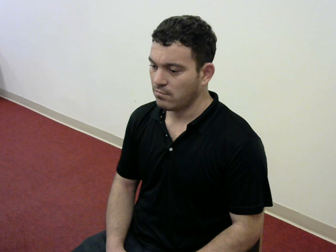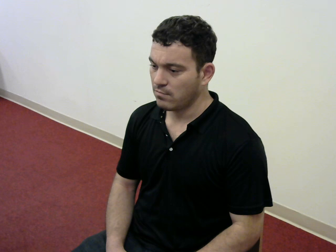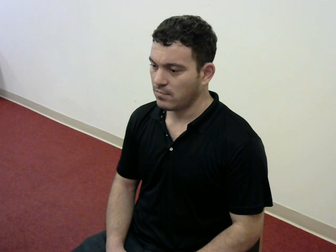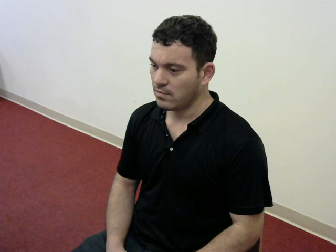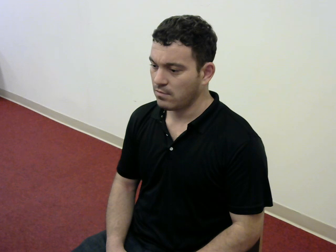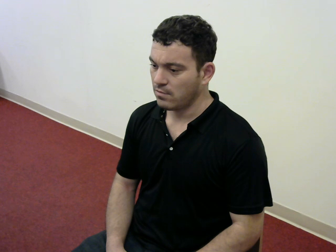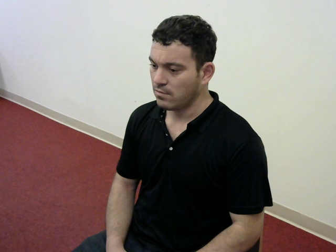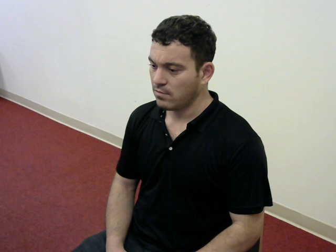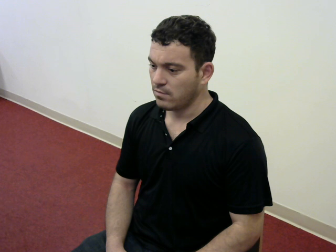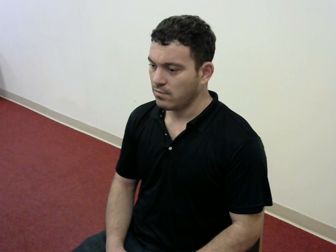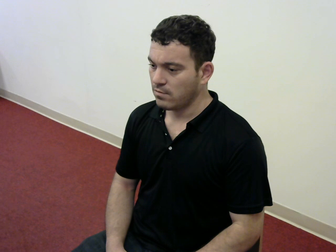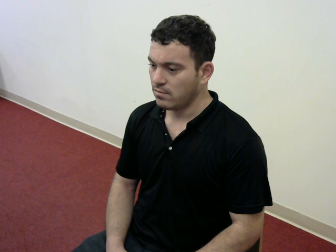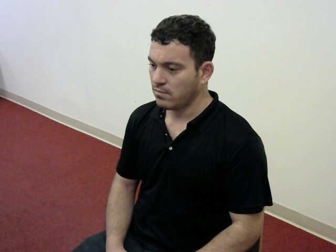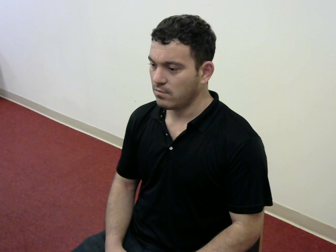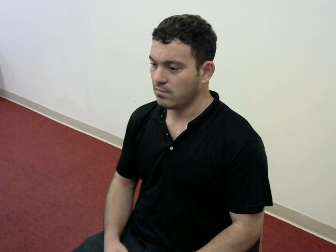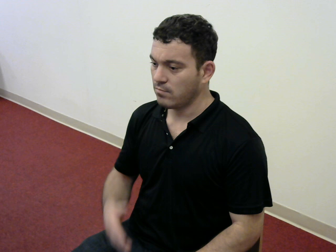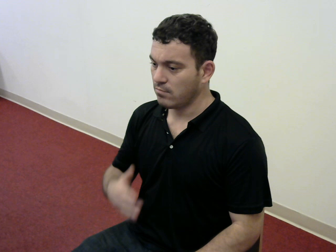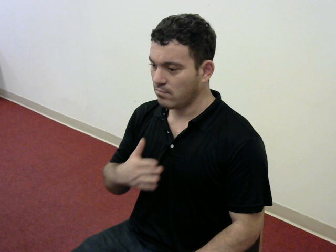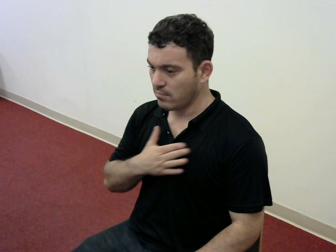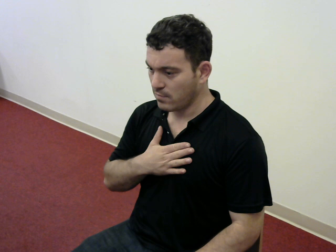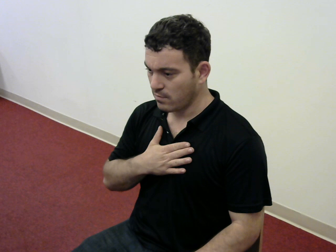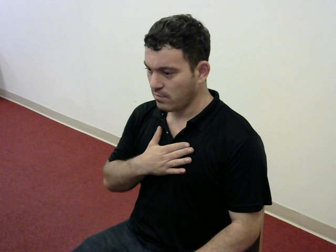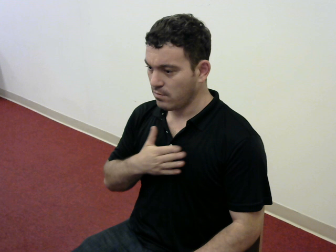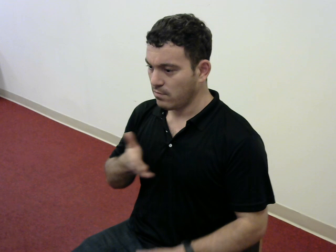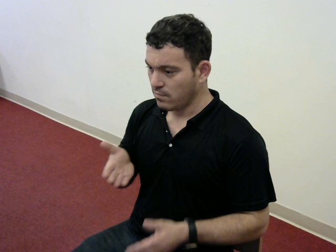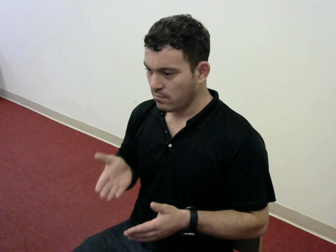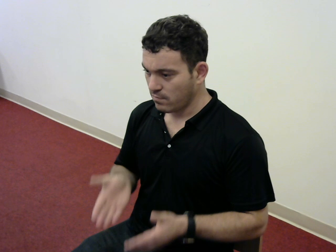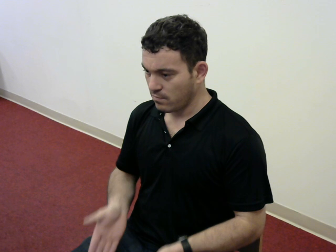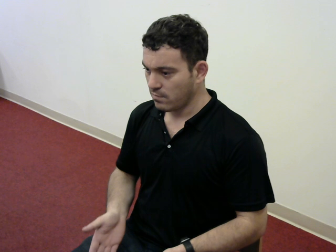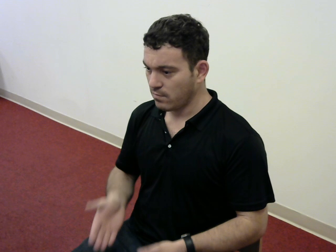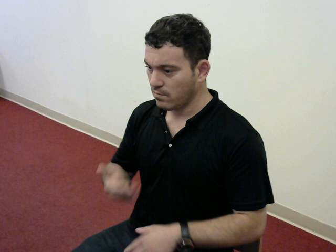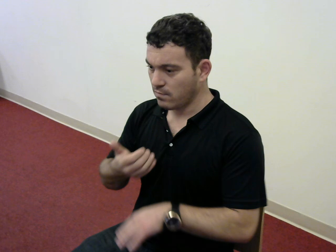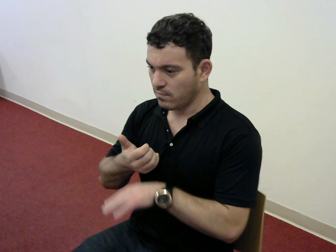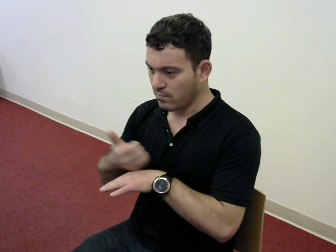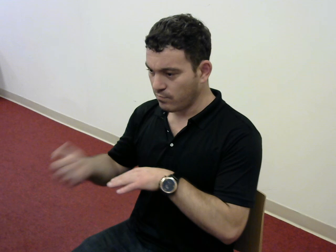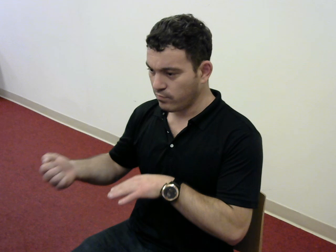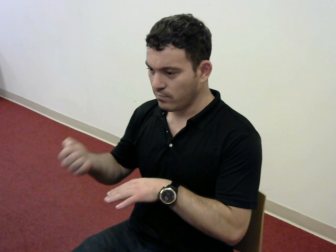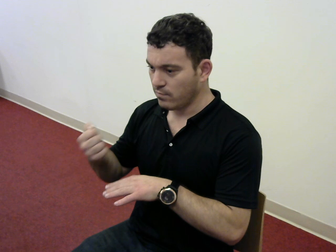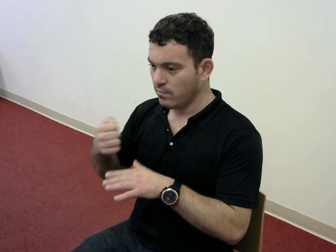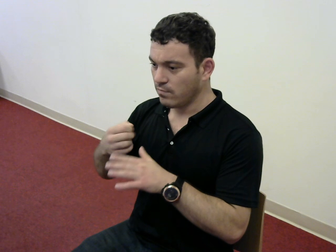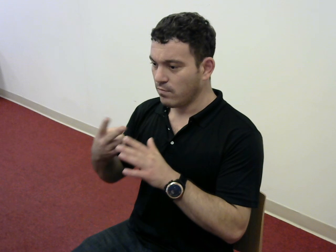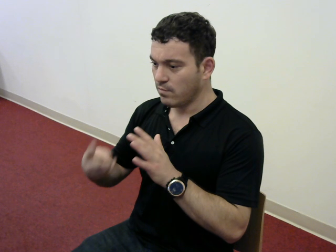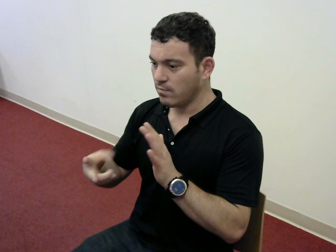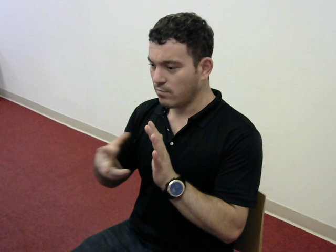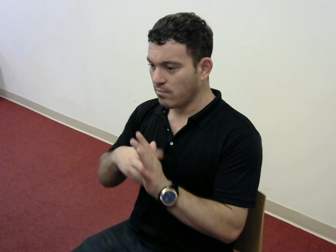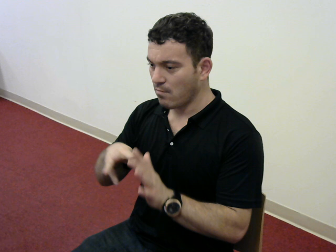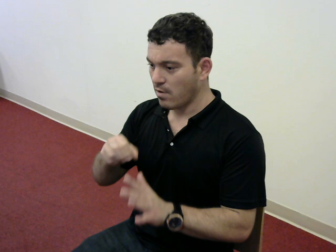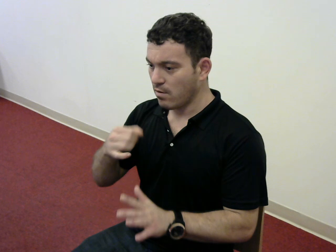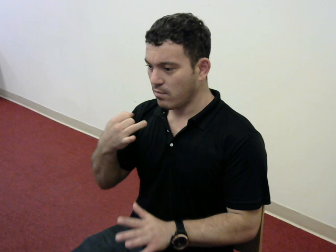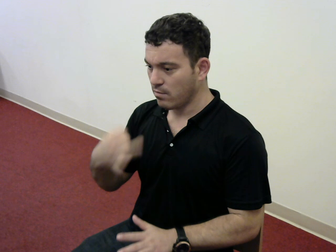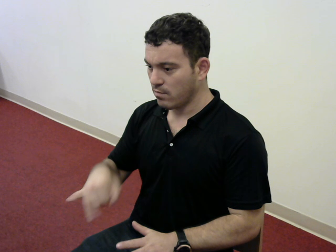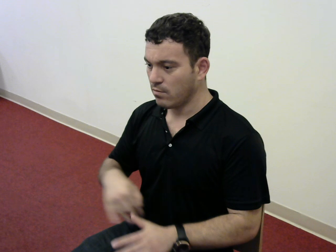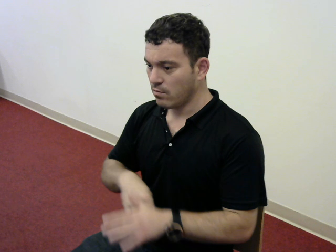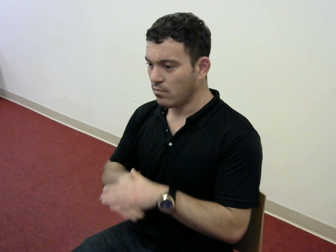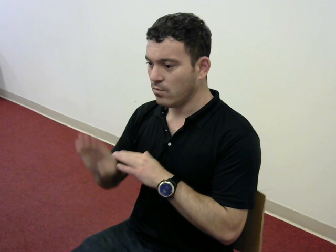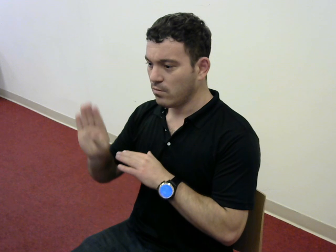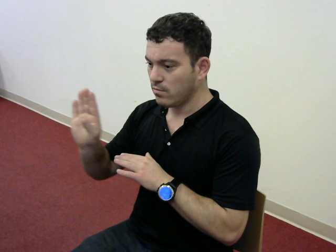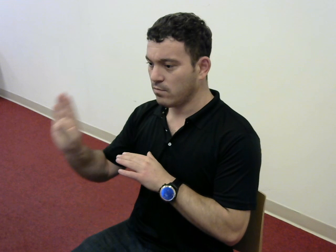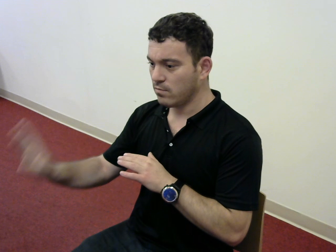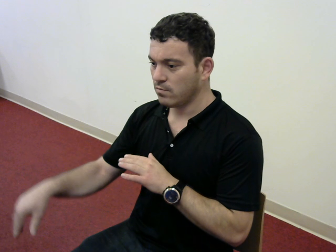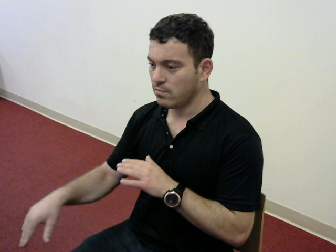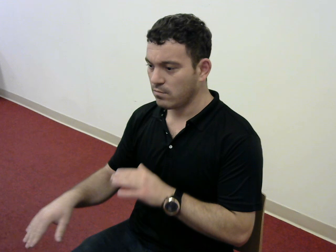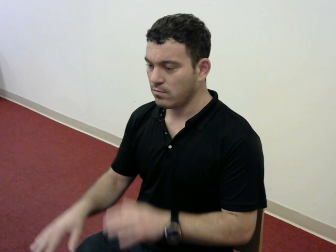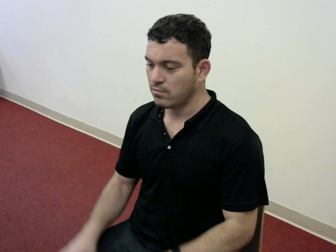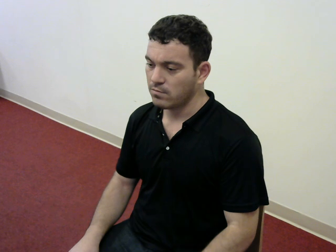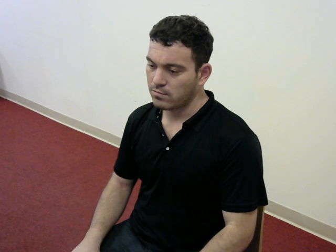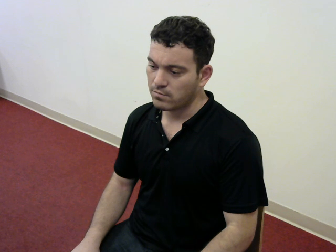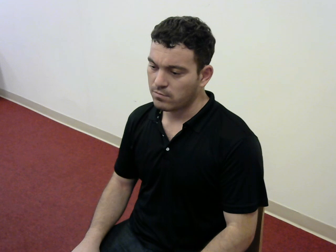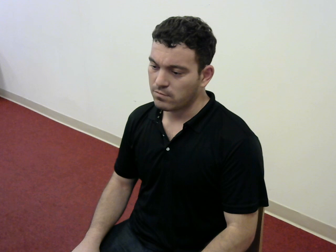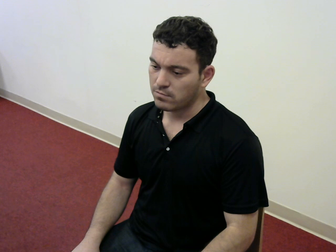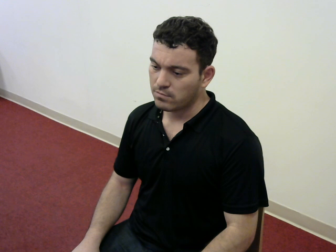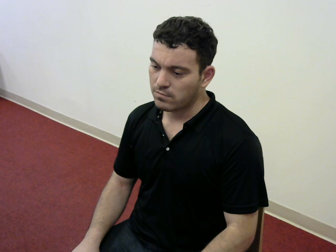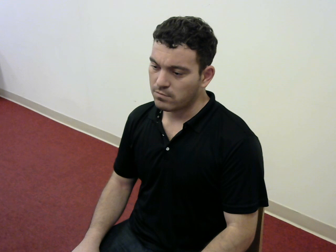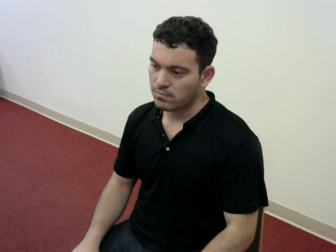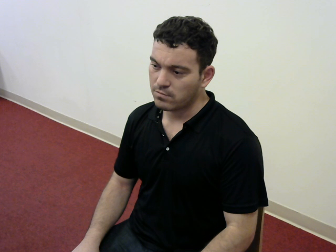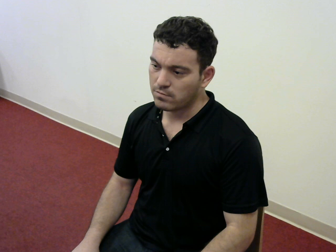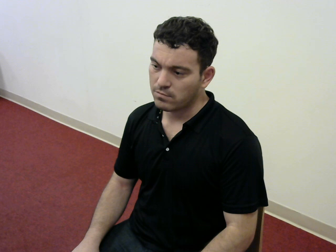Mən burdan çıxıb 28 maya gedəcəm